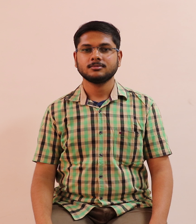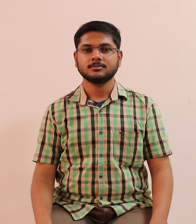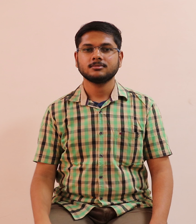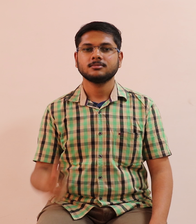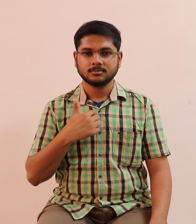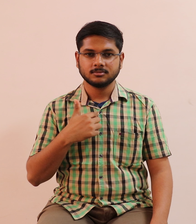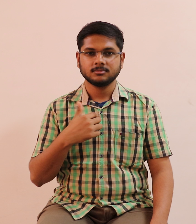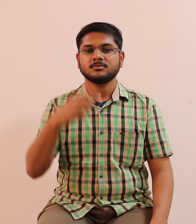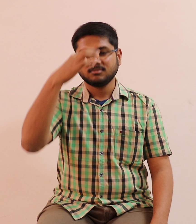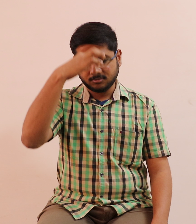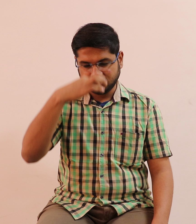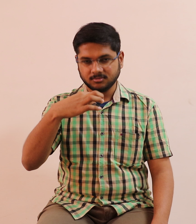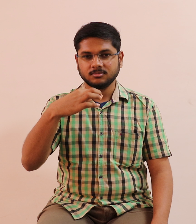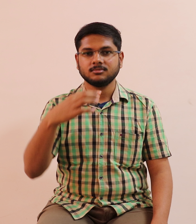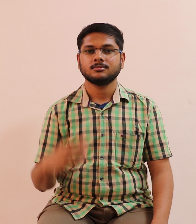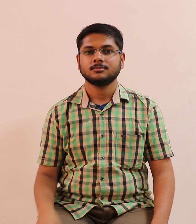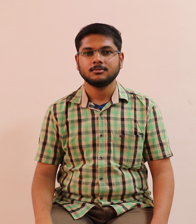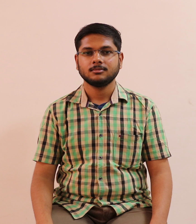i am feeling cold